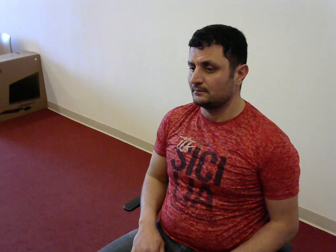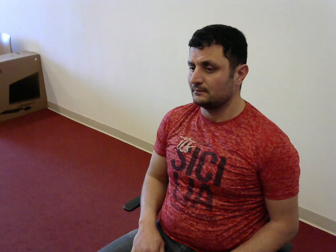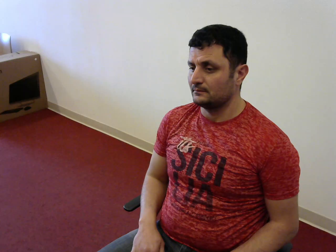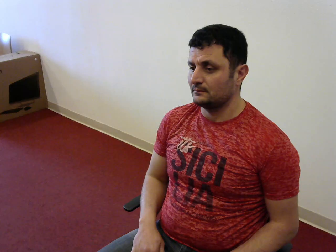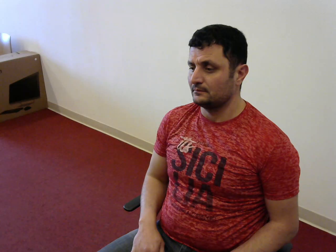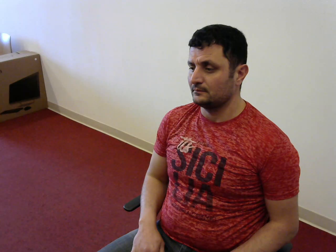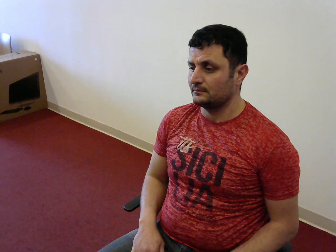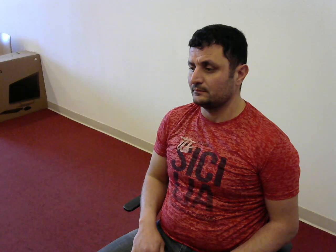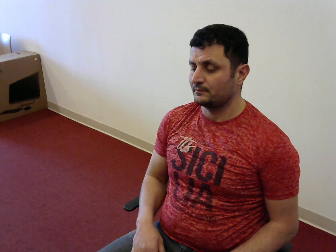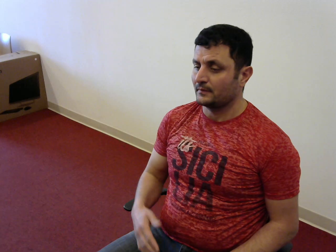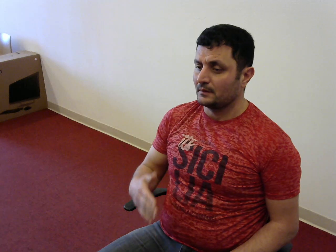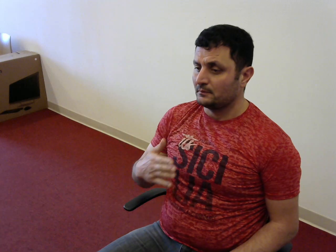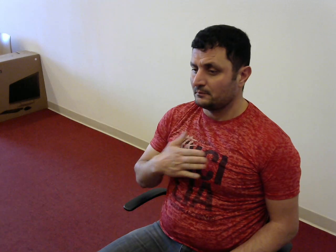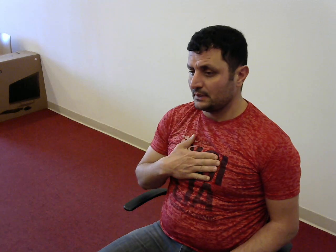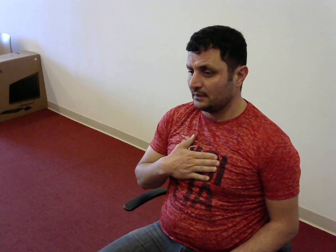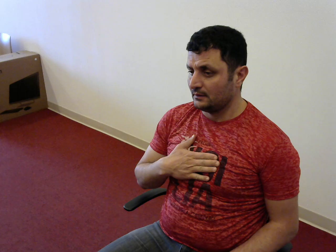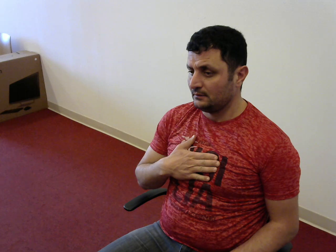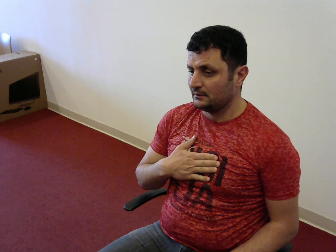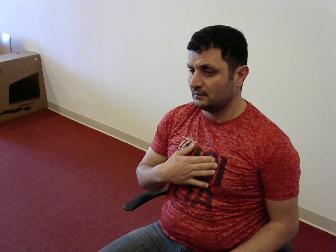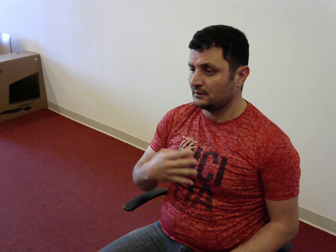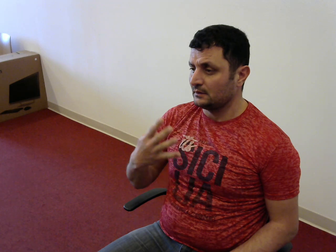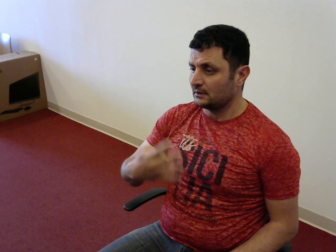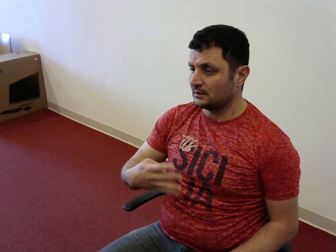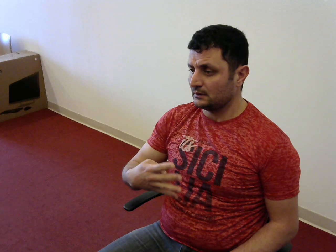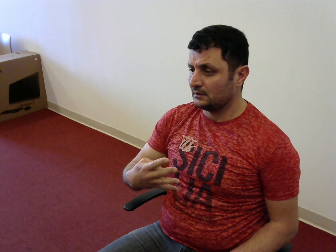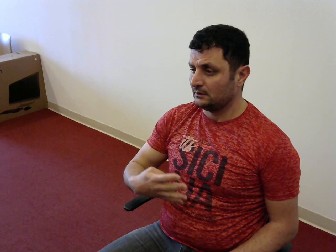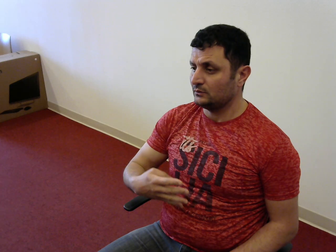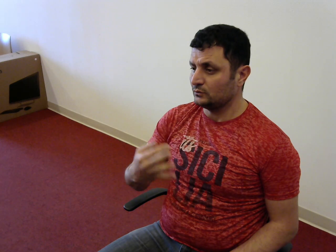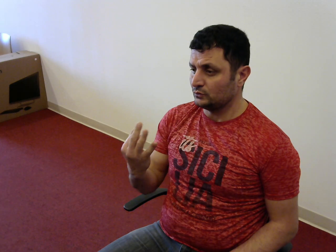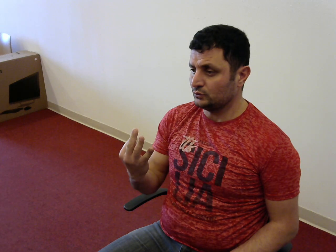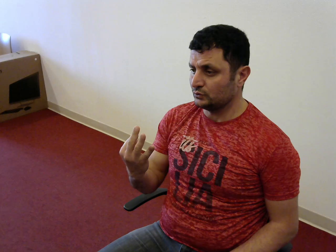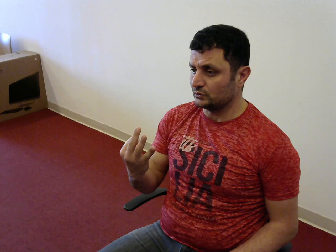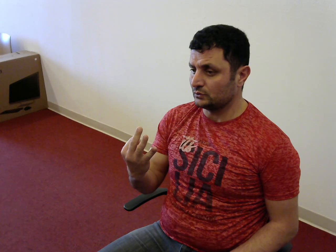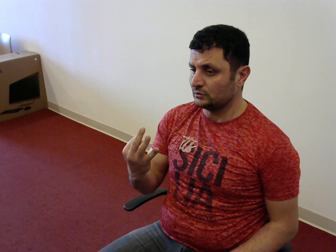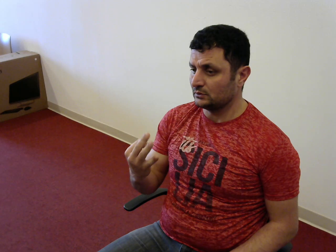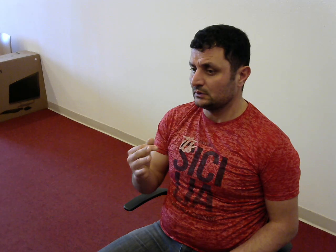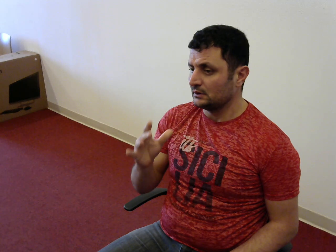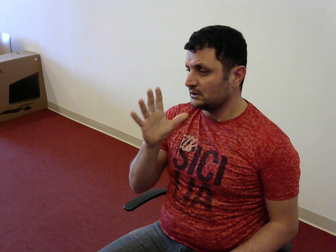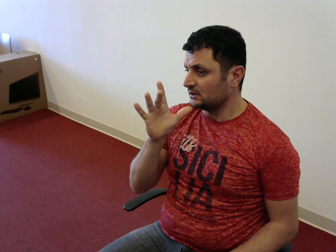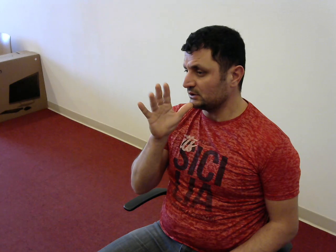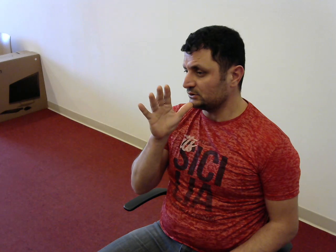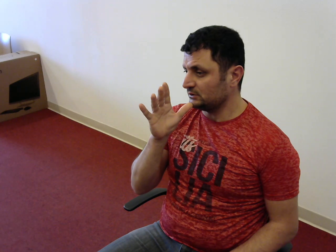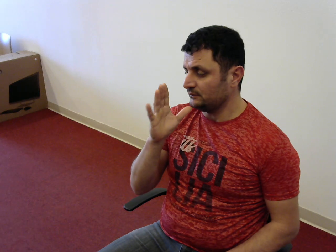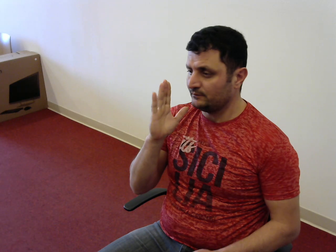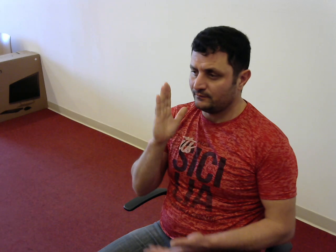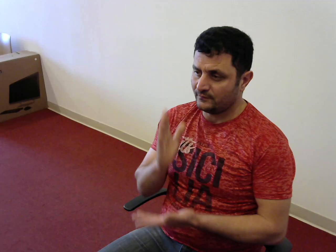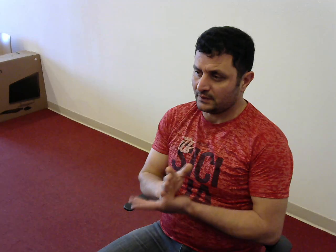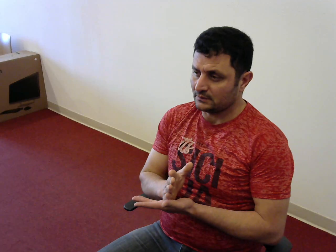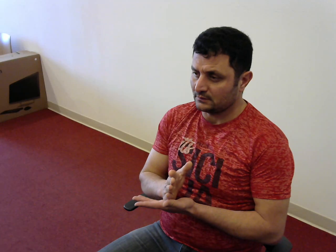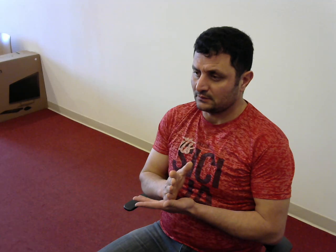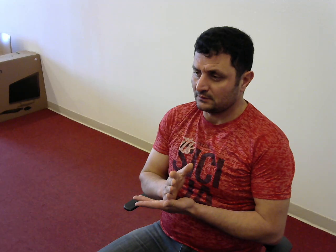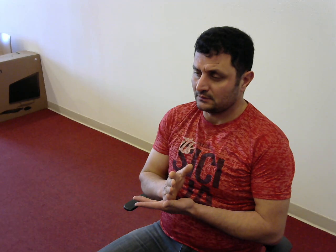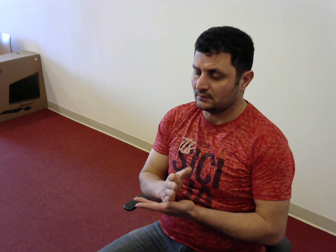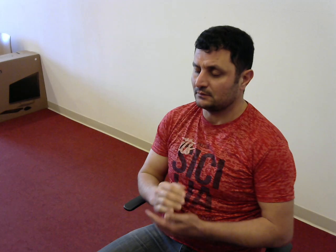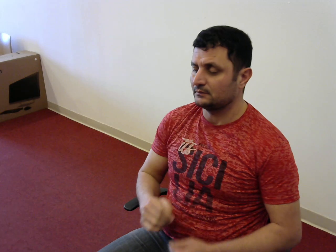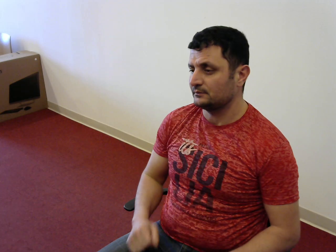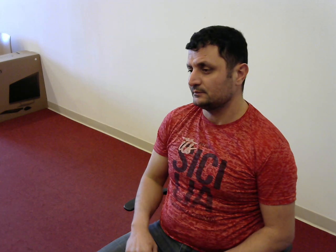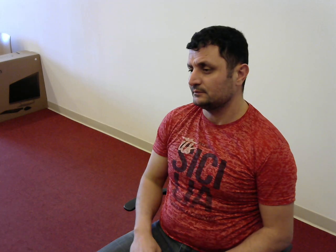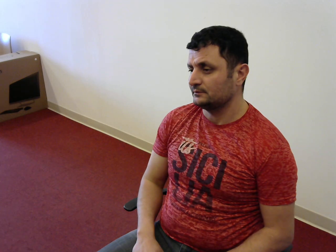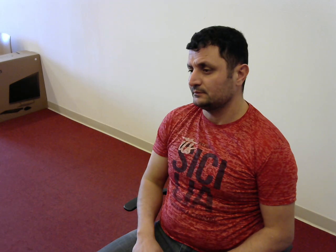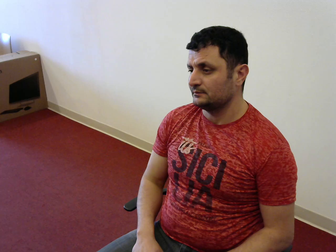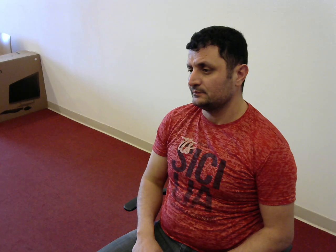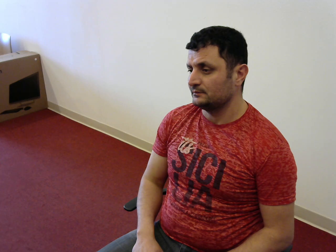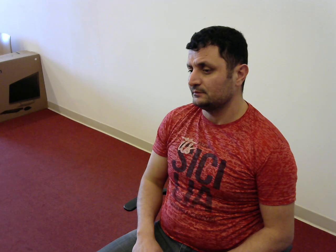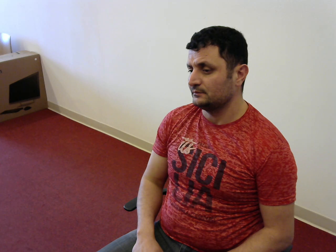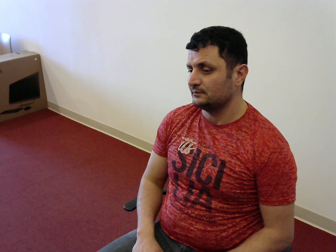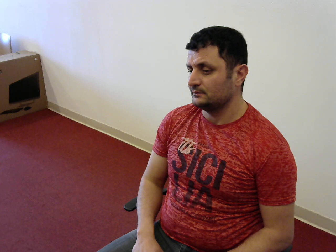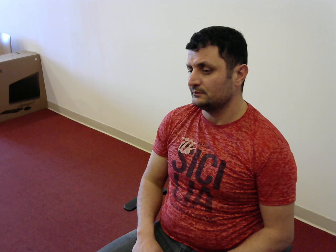Mənim 43 yaşım var